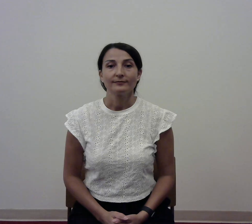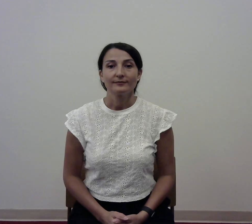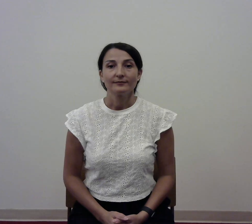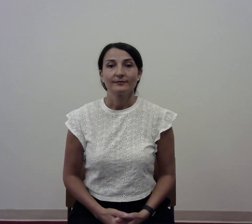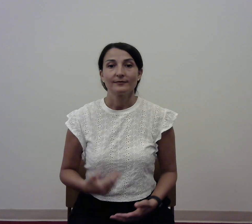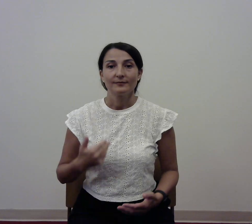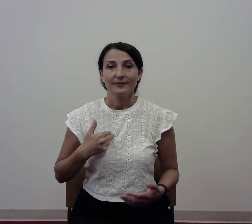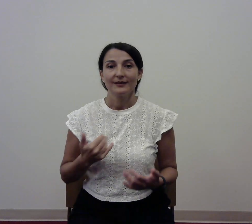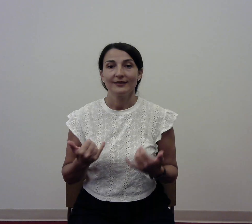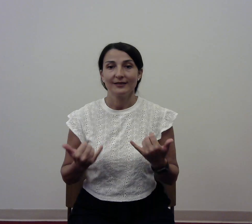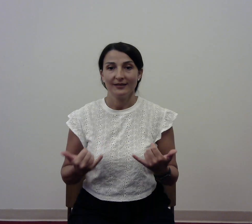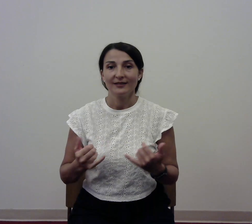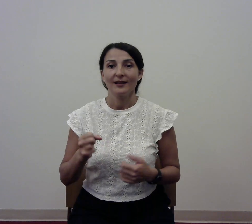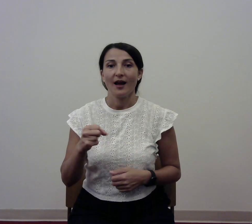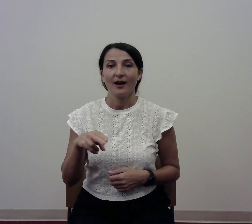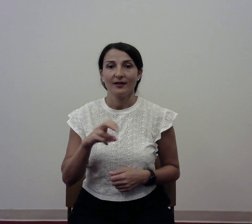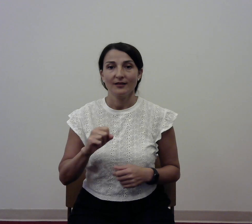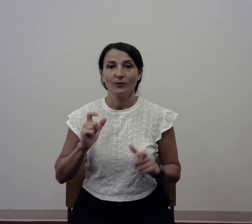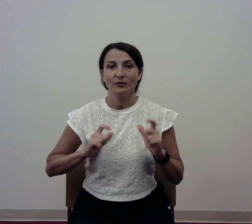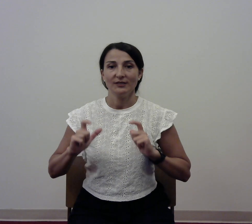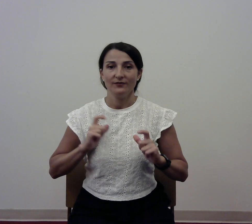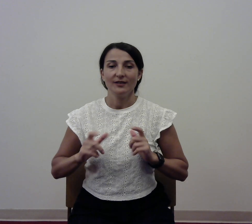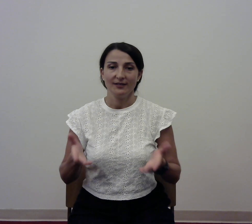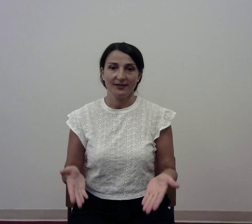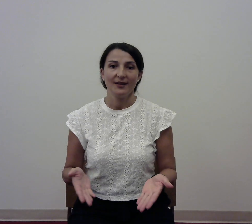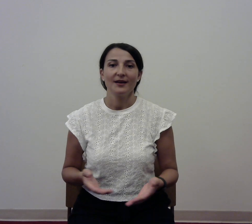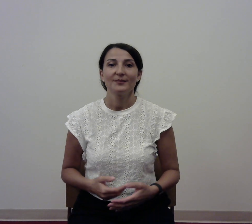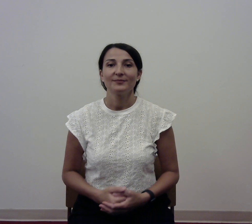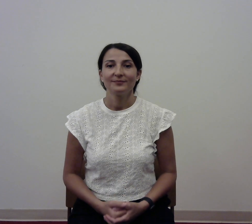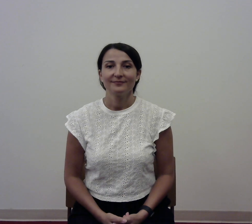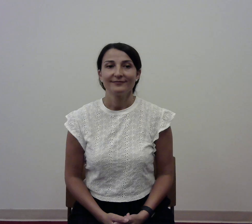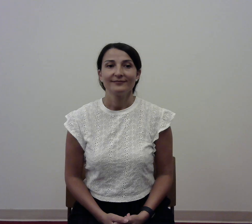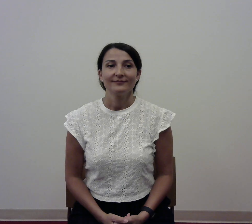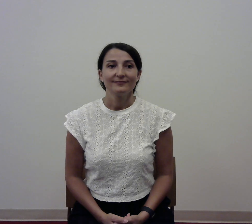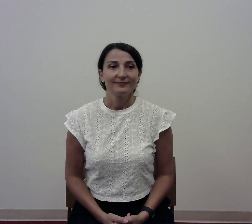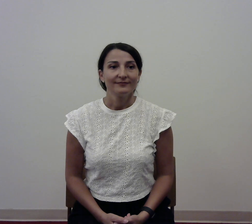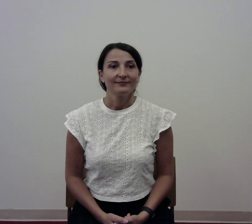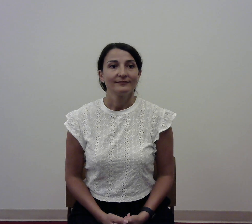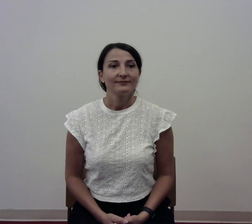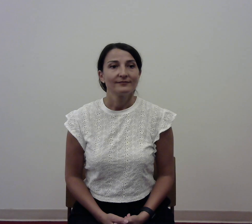Mən indi ADA universitetindəyəm